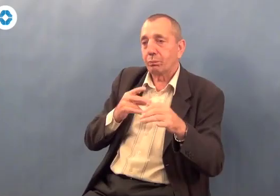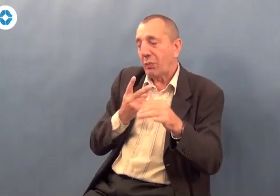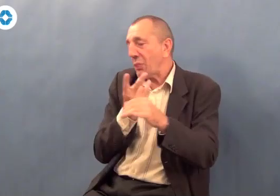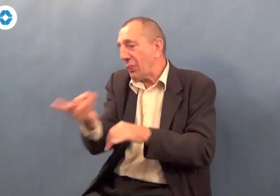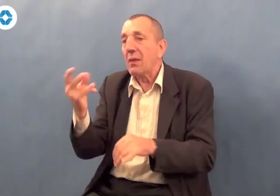A dziewczyna odjechała.